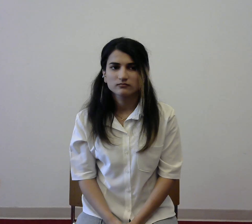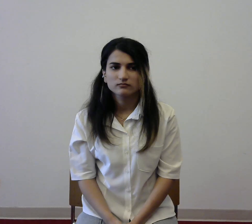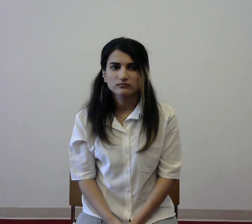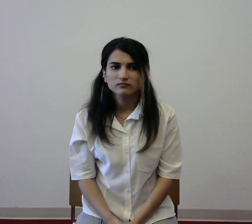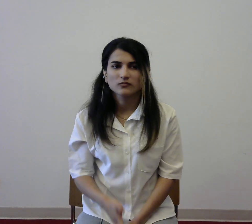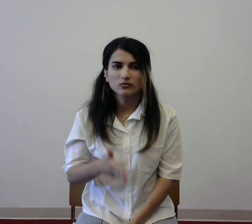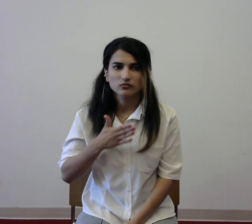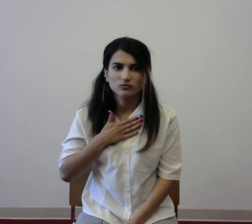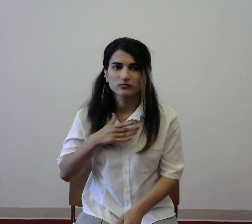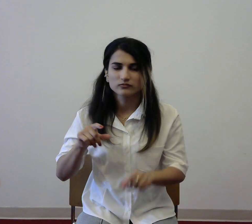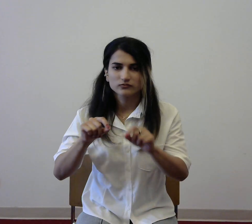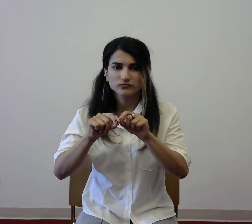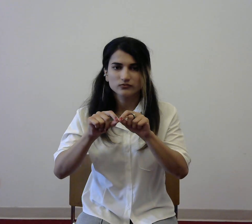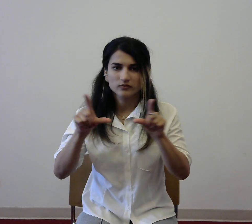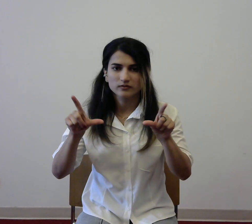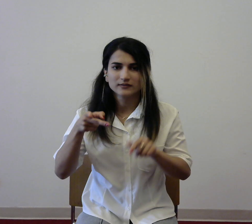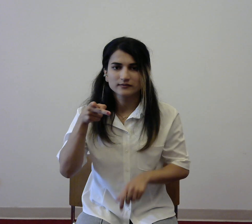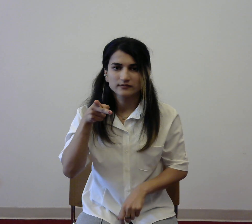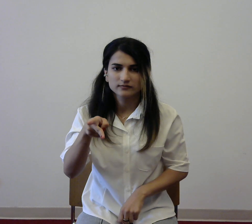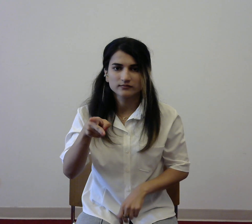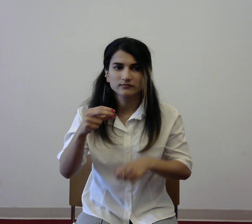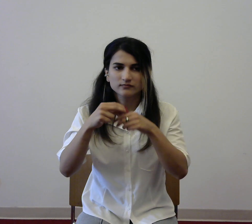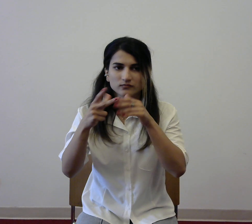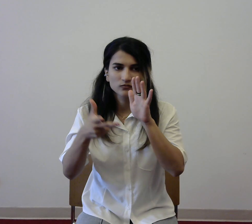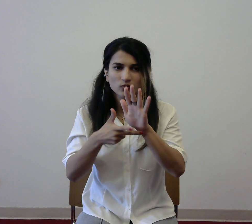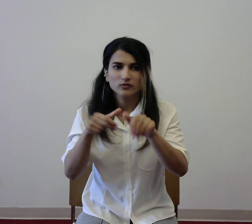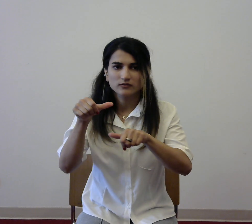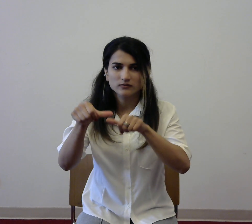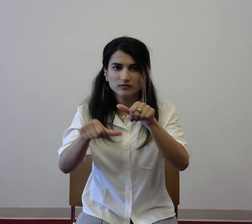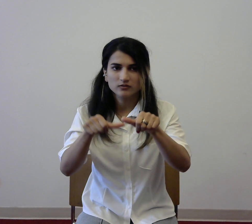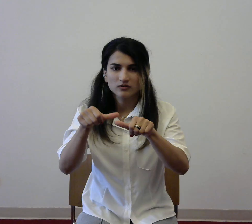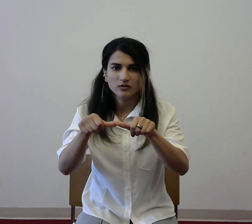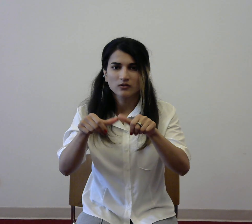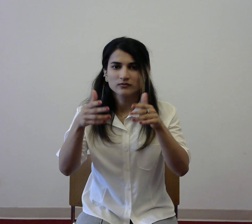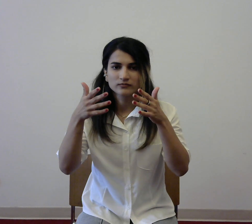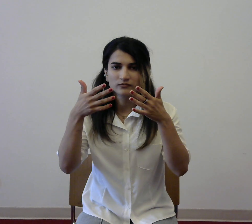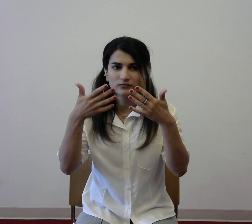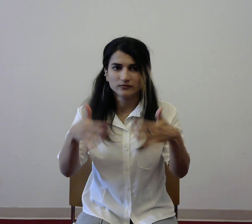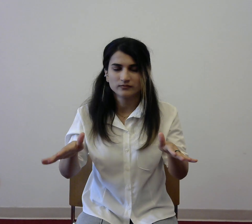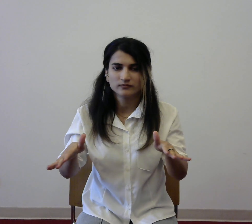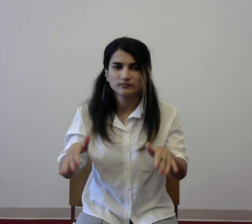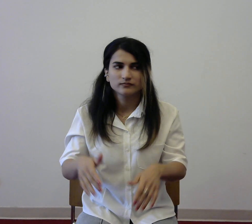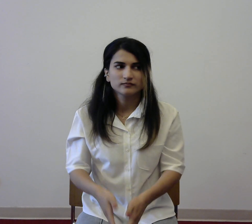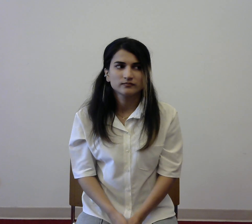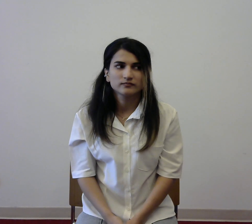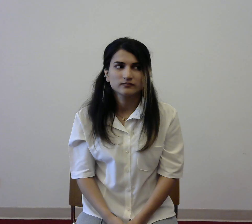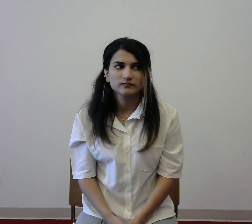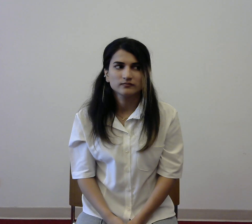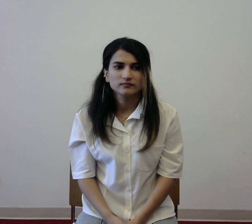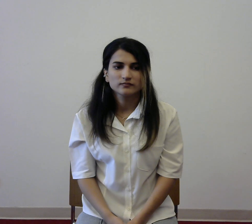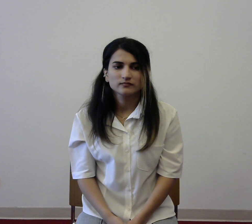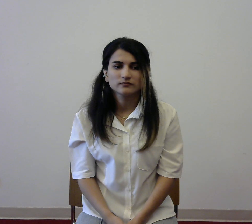Mən məktəbi 2018-ci ildə bitirmişəm